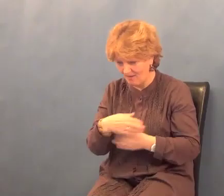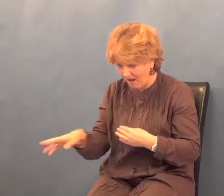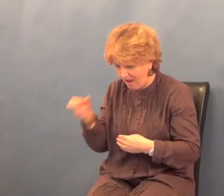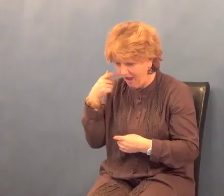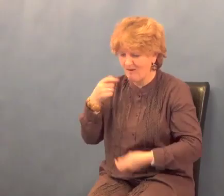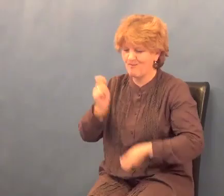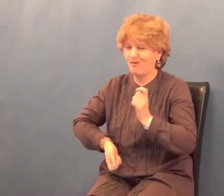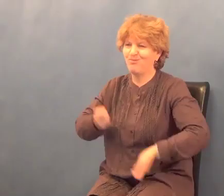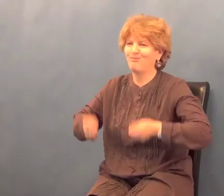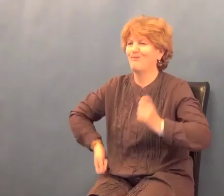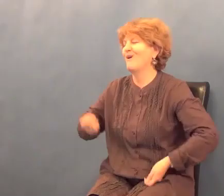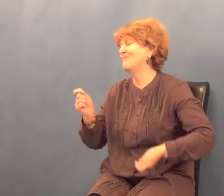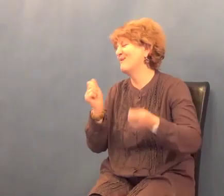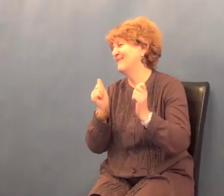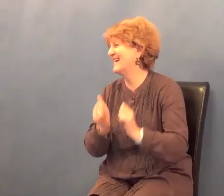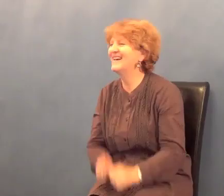A on otwiera drzwi i jest zaskoczony, bo druga Myszka gra na płocie jak na perkusji.